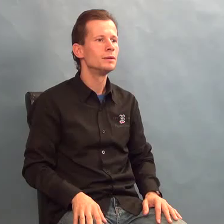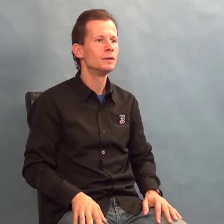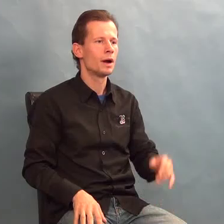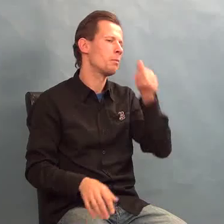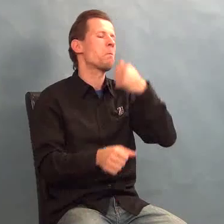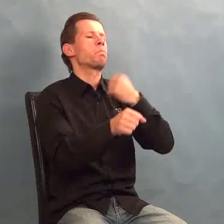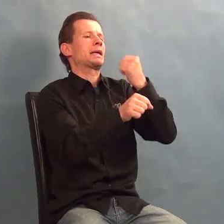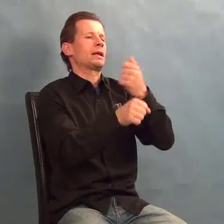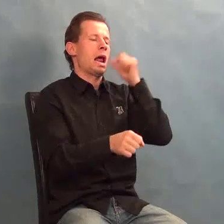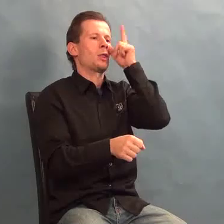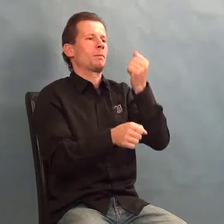Nie mogę, bo ja pracuję rano.